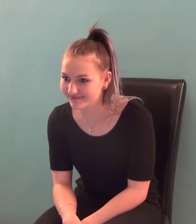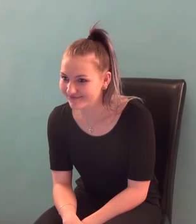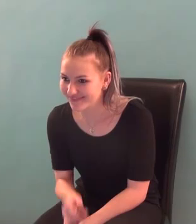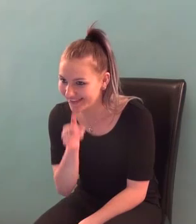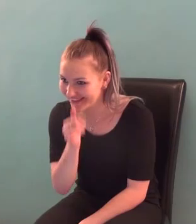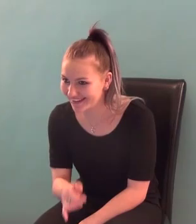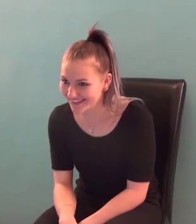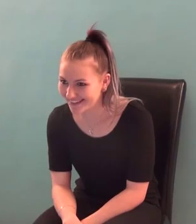Nie mogę.